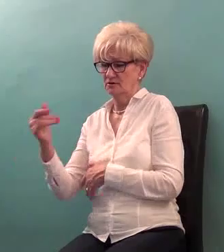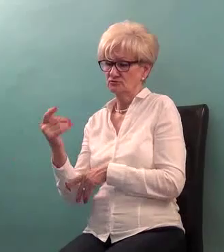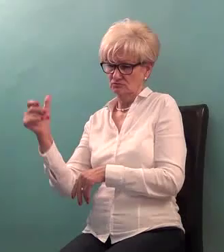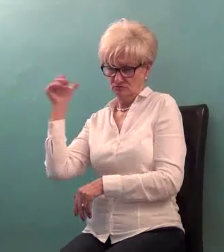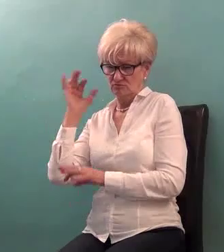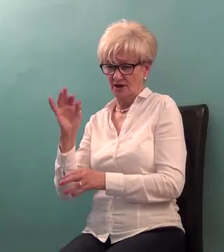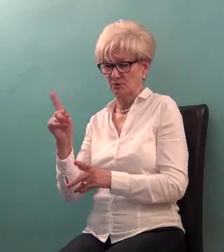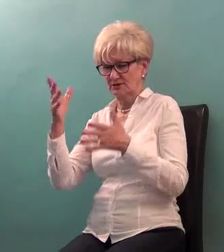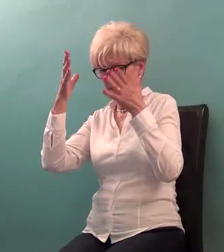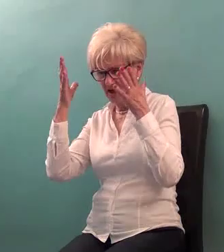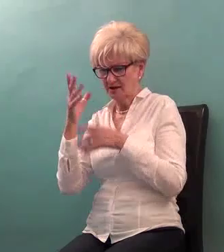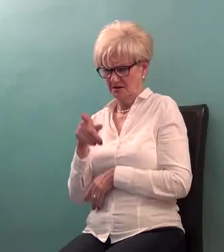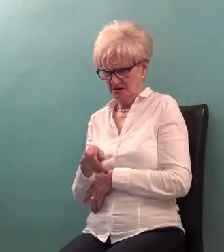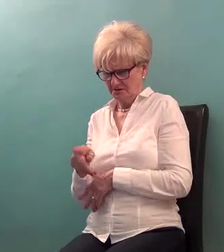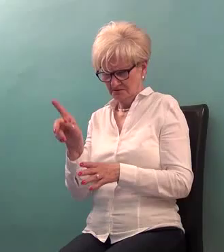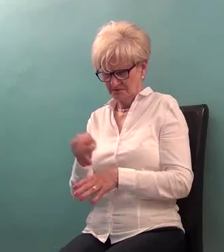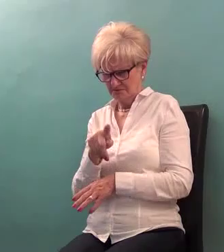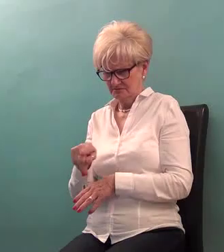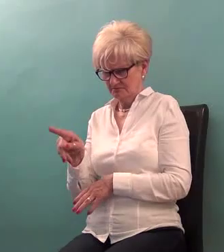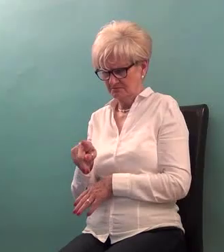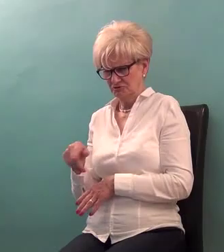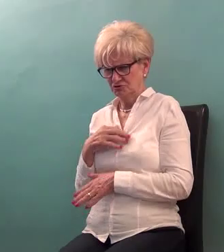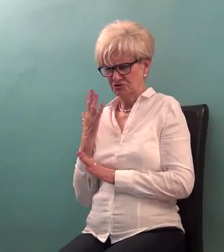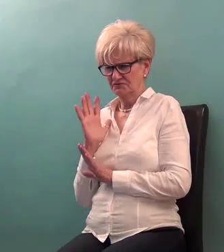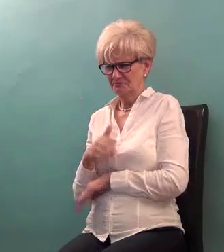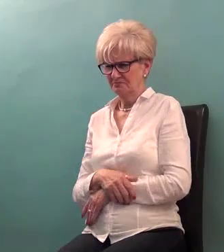Kask jest, więc dobrze. A że to jest skreślone to jest dziwne, nie wiem dlaczego.